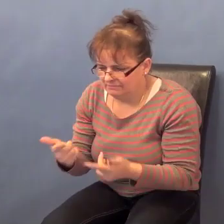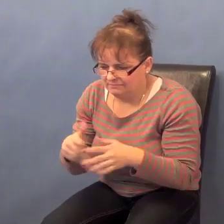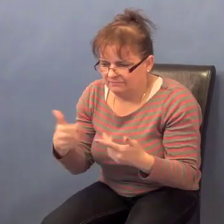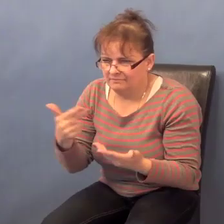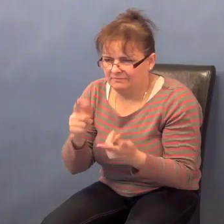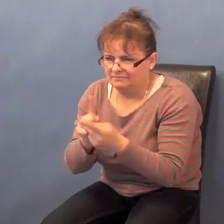Nie pasuje mi spotkanie w niedzielę.